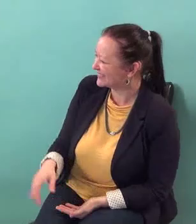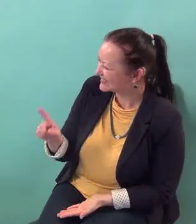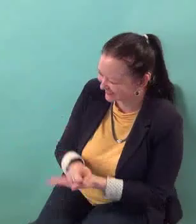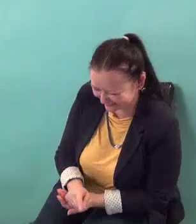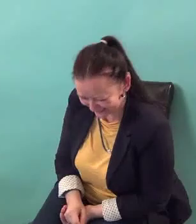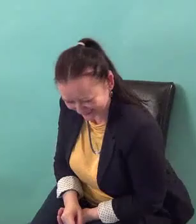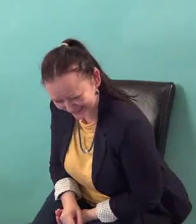Udało się.